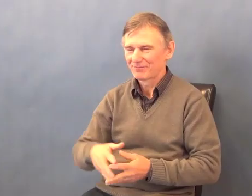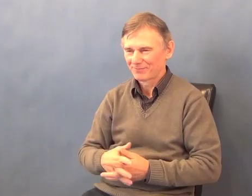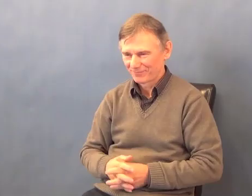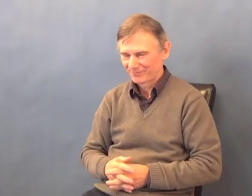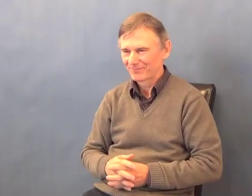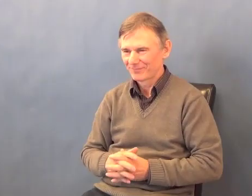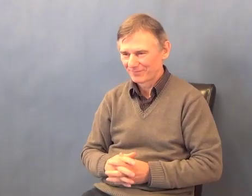Dlatego jest zakaz.